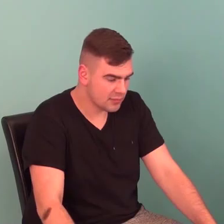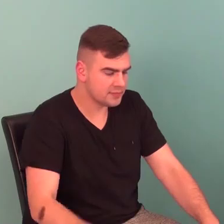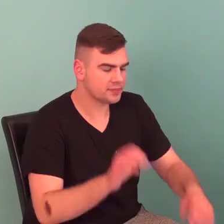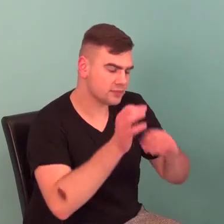Dobrze.